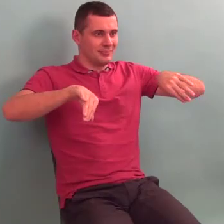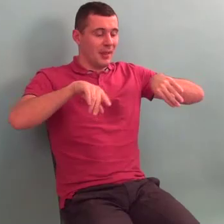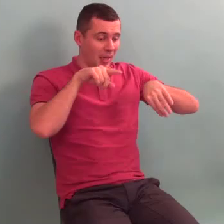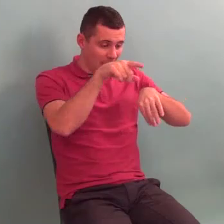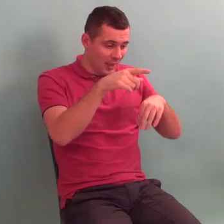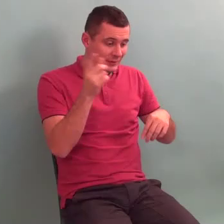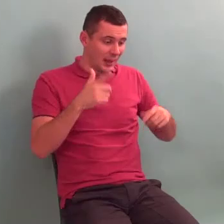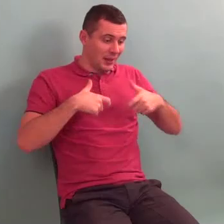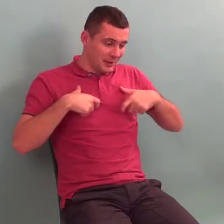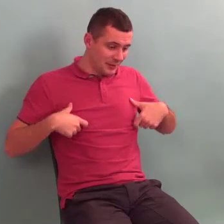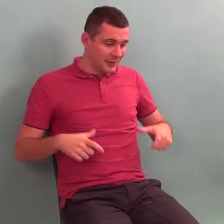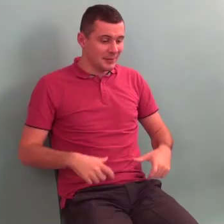Ty myślisz, że zakaz w biustonoszu i majtkach.